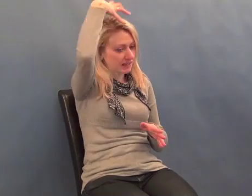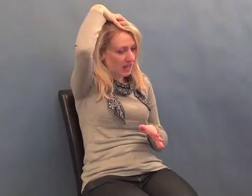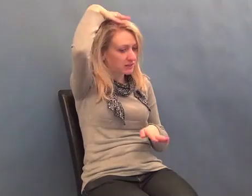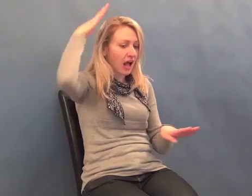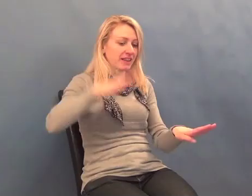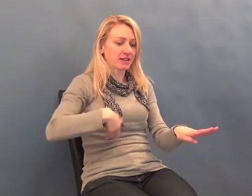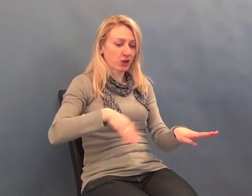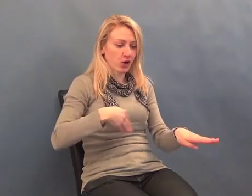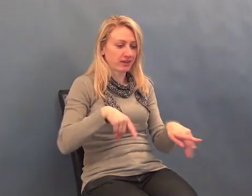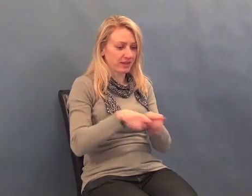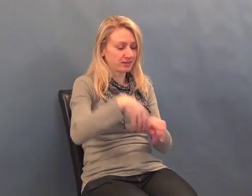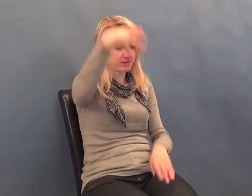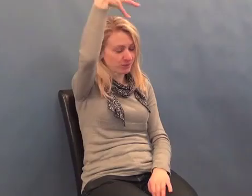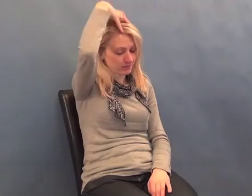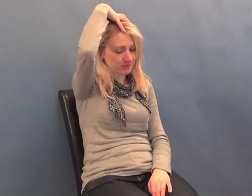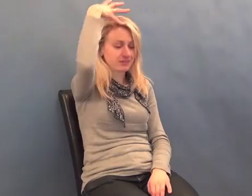Na deskorolce też w kasku.